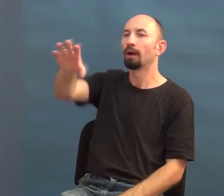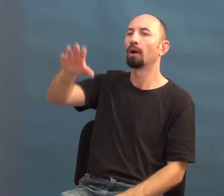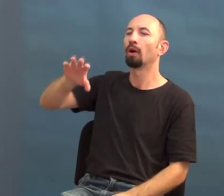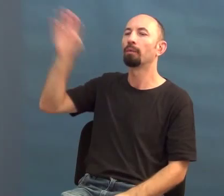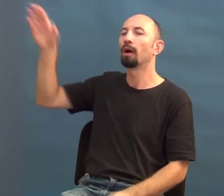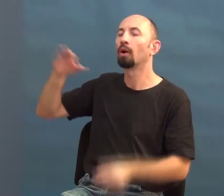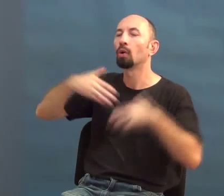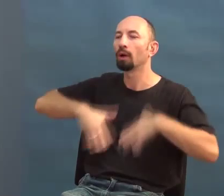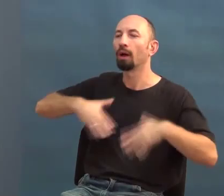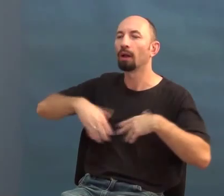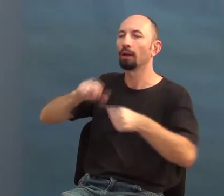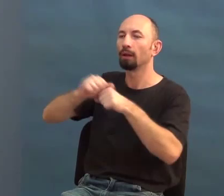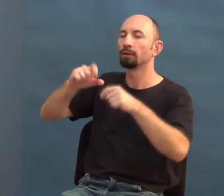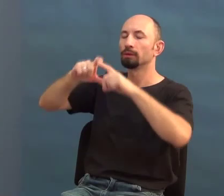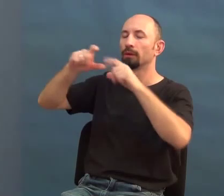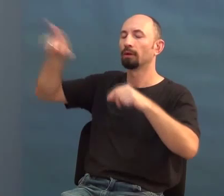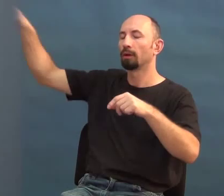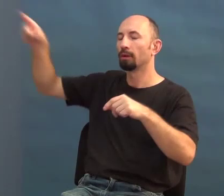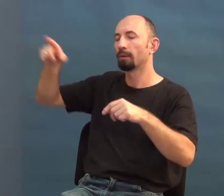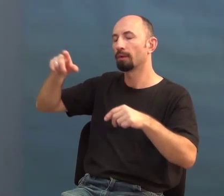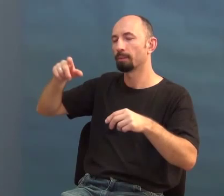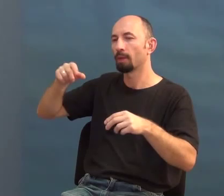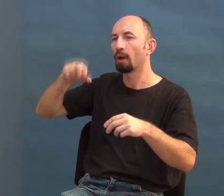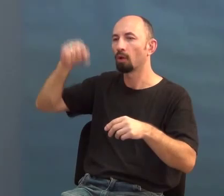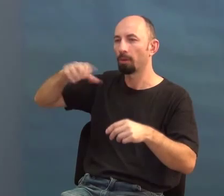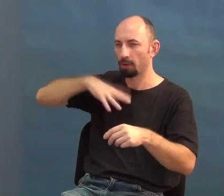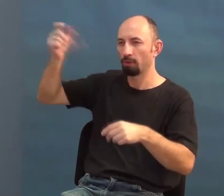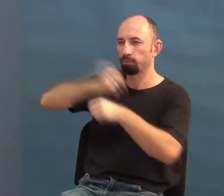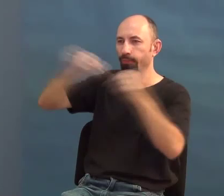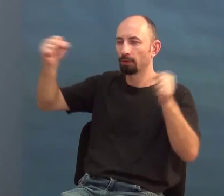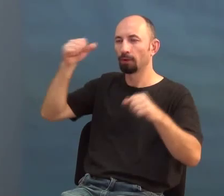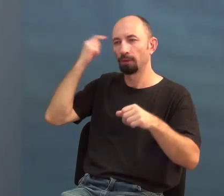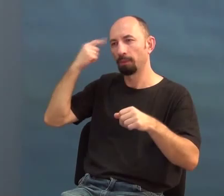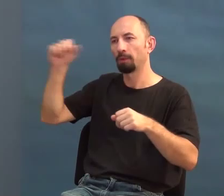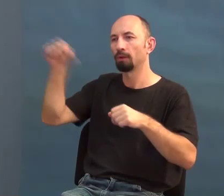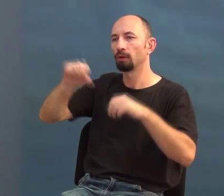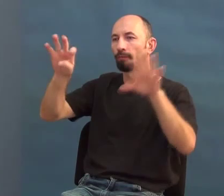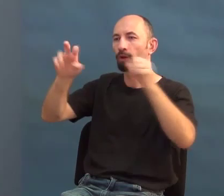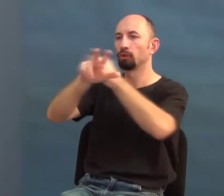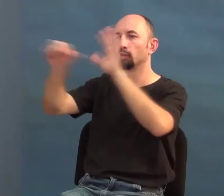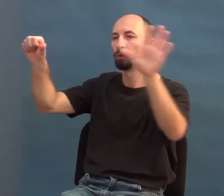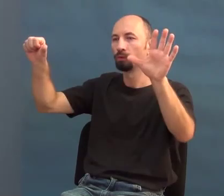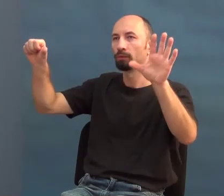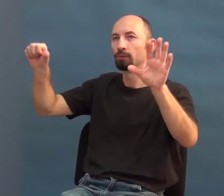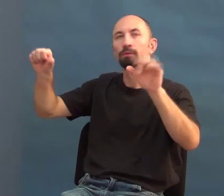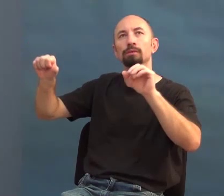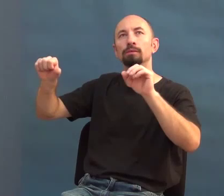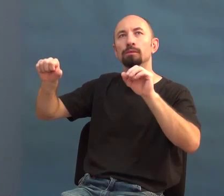Ukraina miała bombę atomową w roku tysiąc dziewięćset osiemdziesiątym szóstym roku.